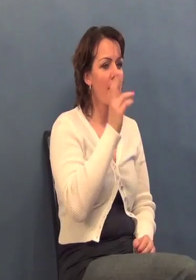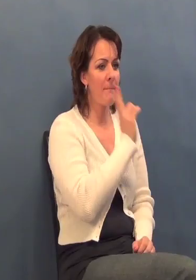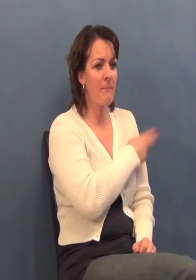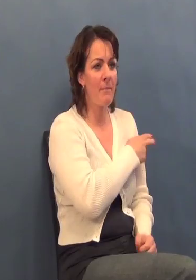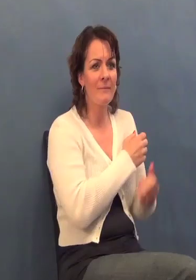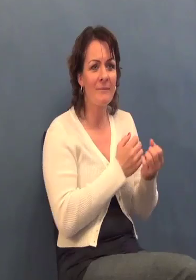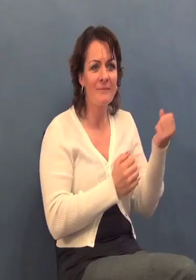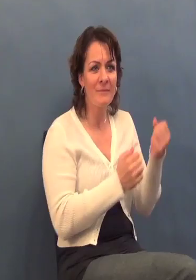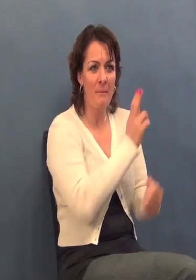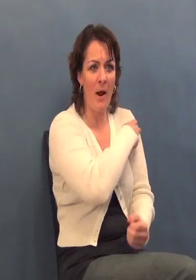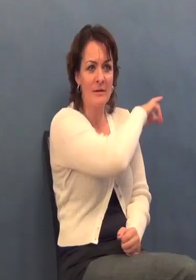A chłopiec przygotowuje się do rzucenia. Z tyłu podchodzi policjant.